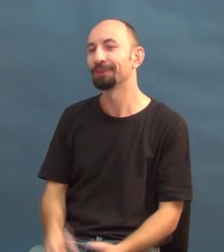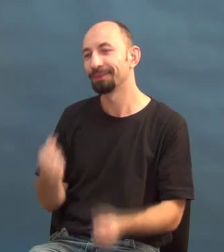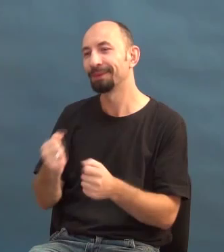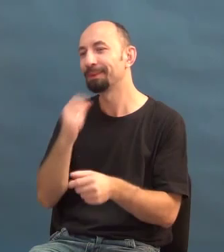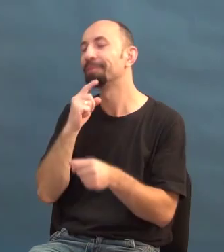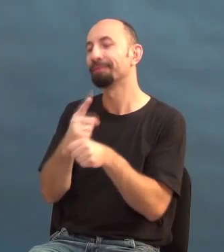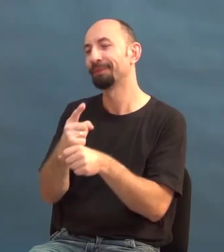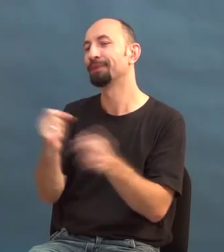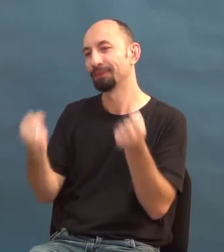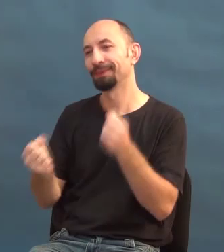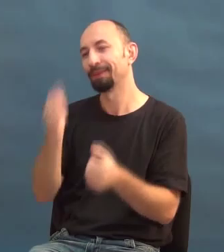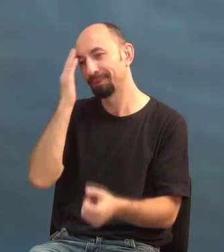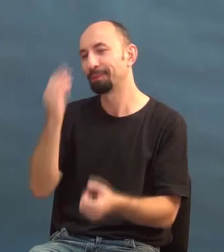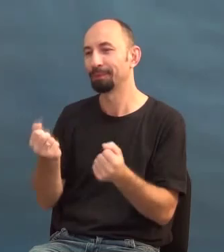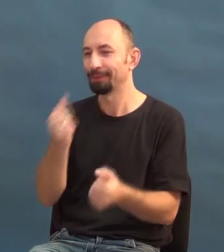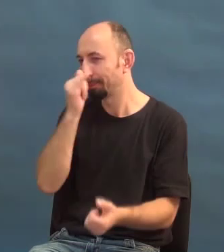To trudna decyzja, wiem.